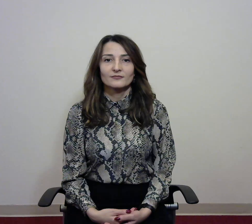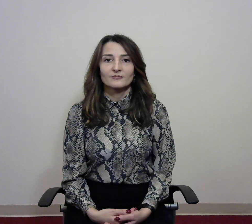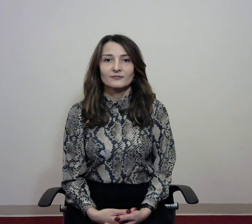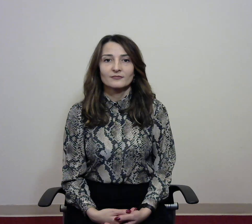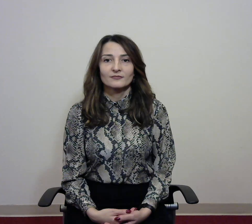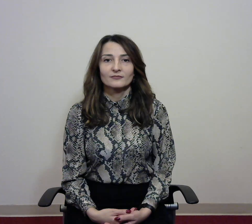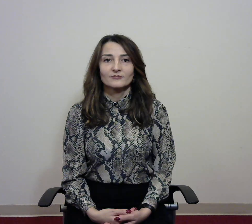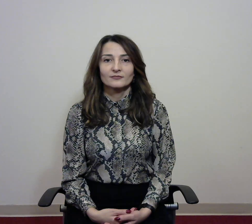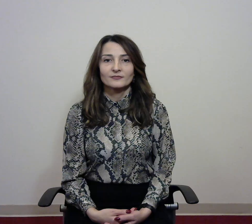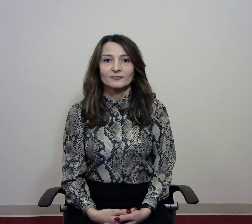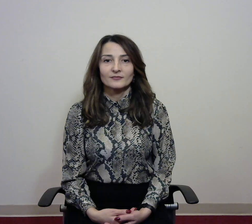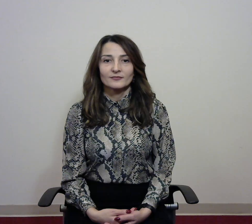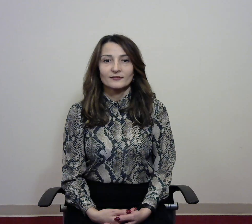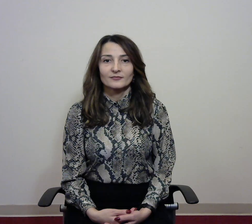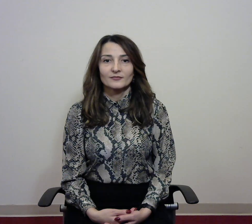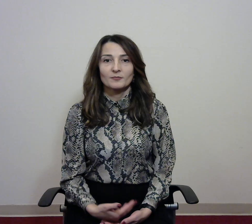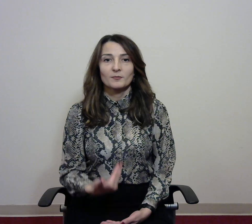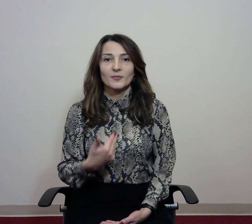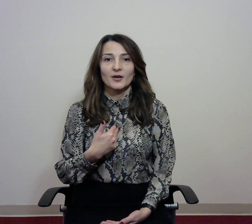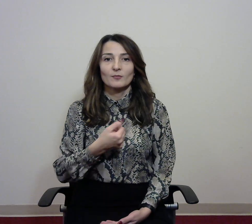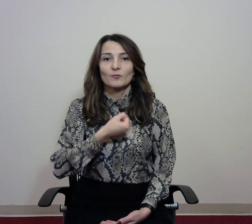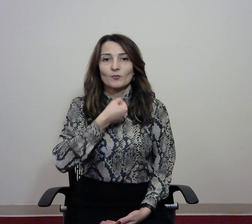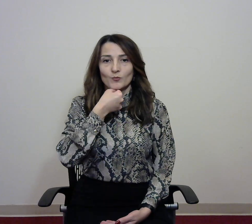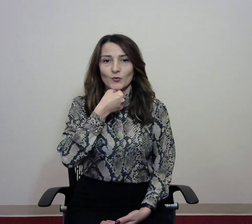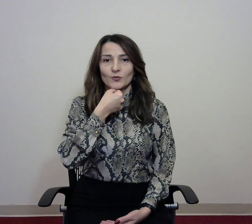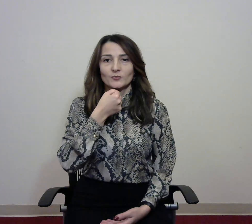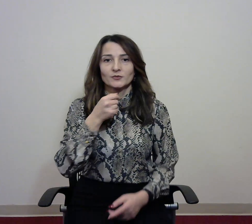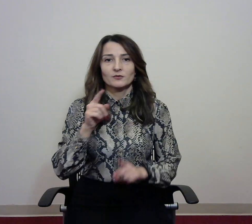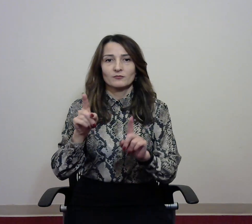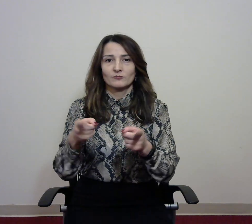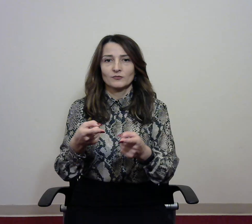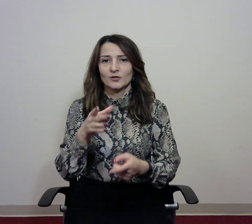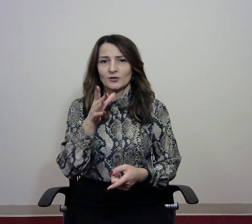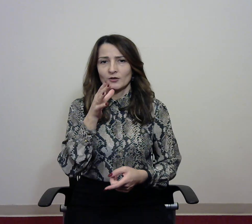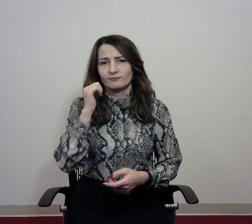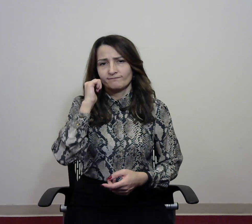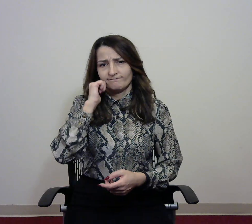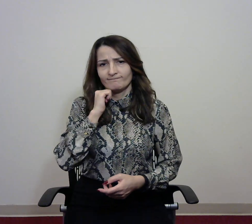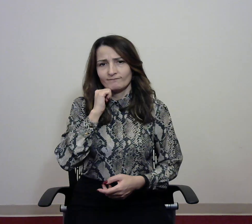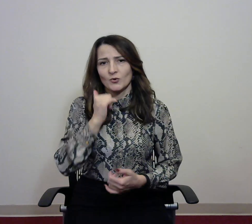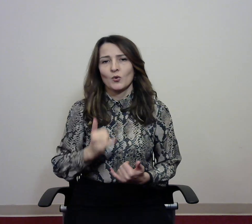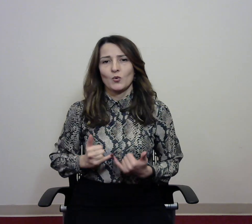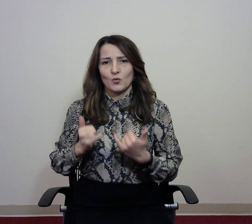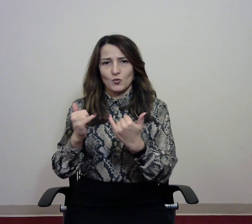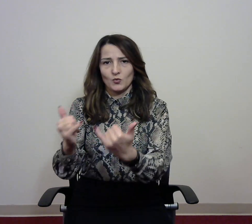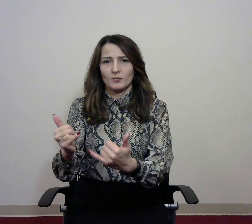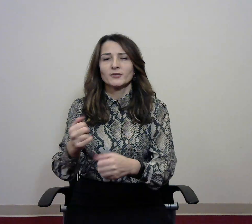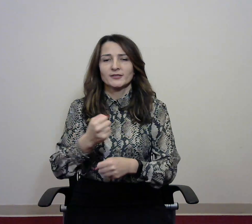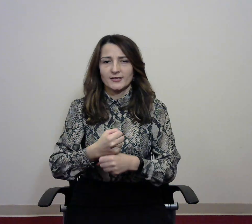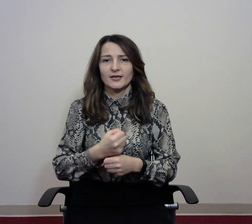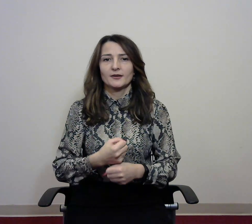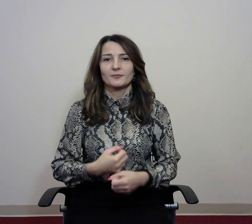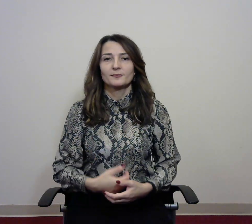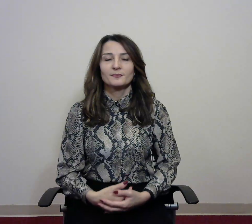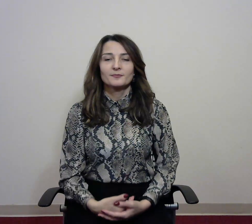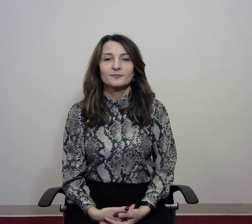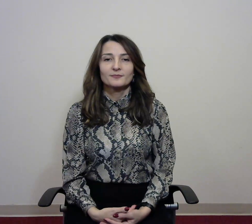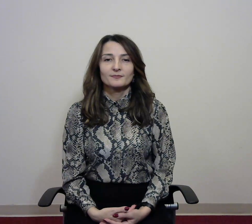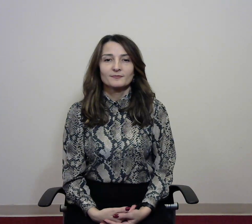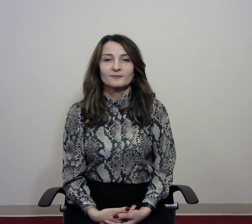Mən böyüklərə (yaşlılara) hörmət edirəm